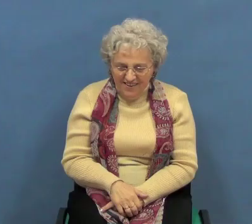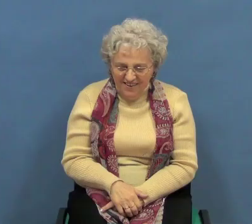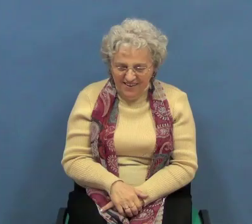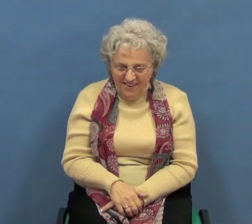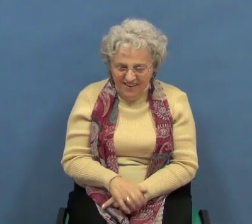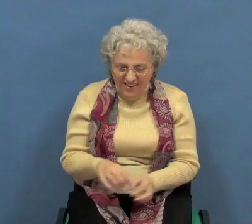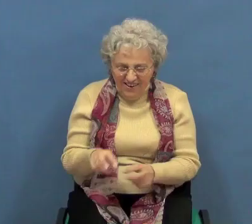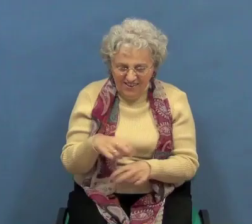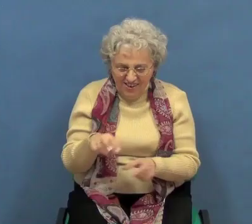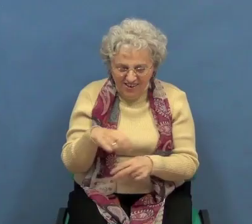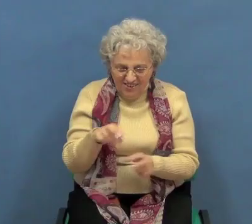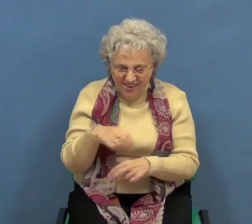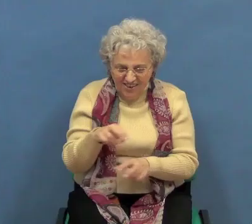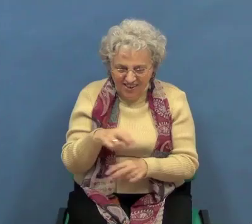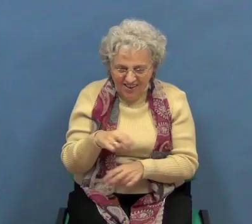Chodzi dookoła.